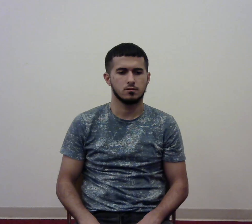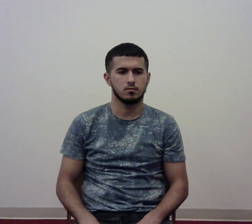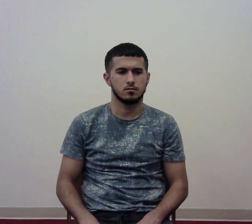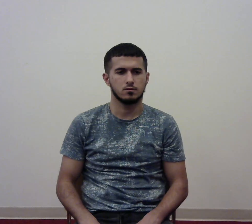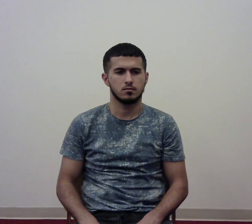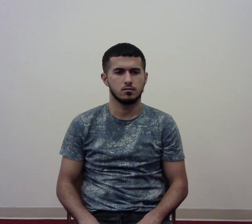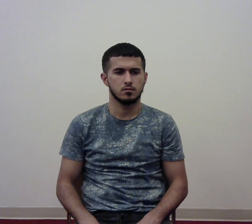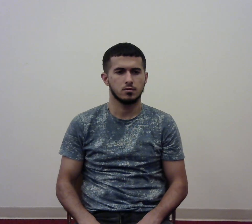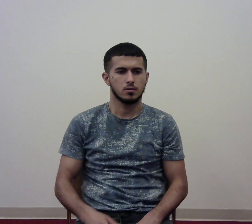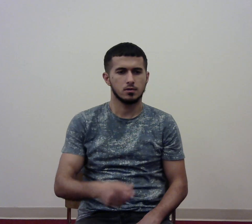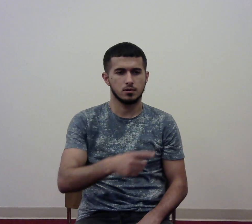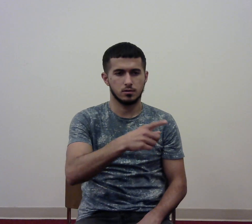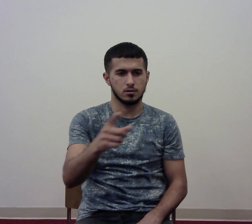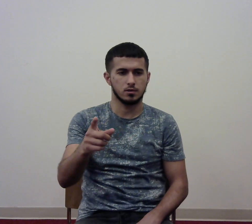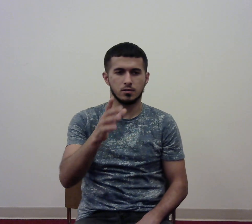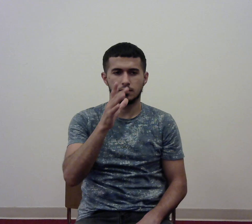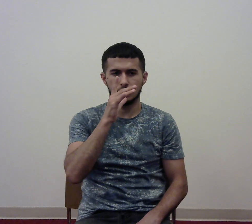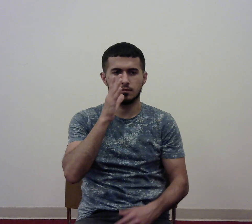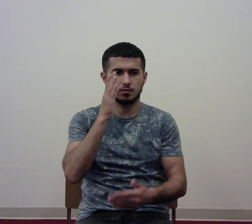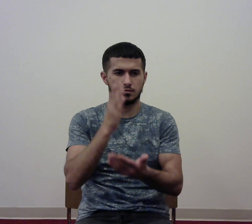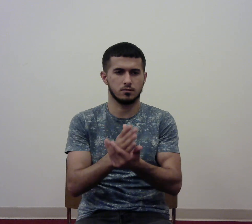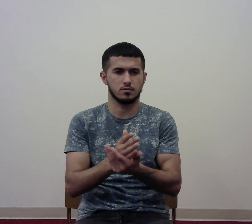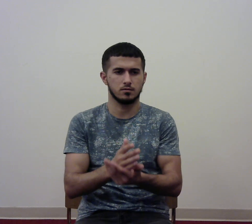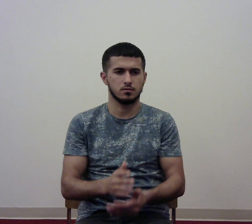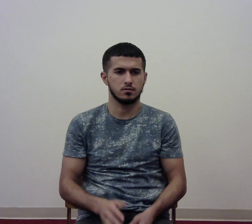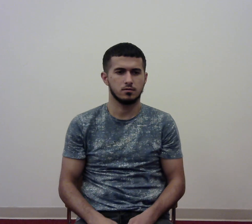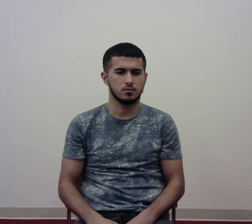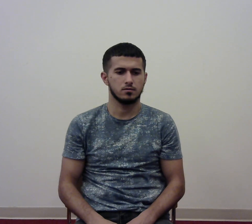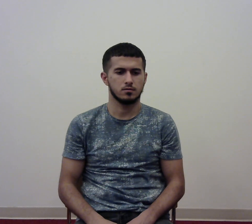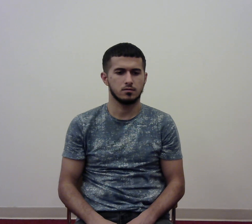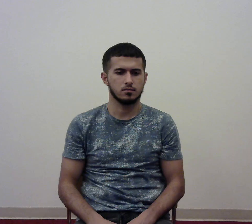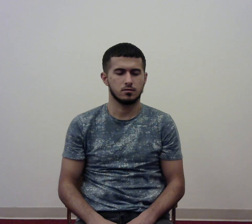Sizin vaxtınız var?